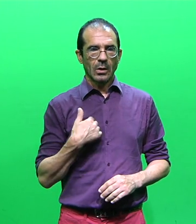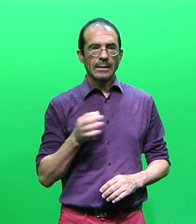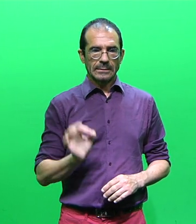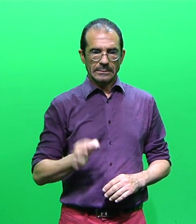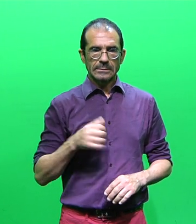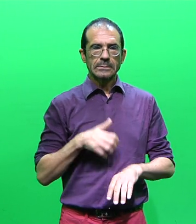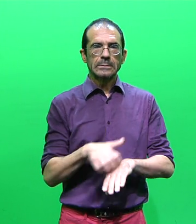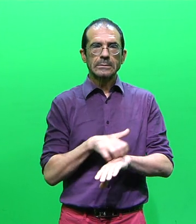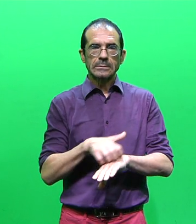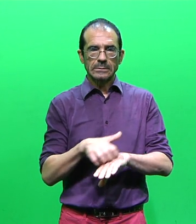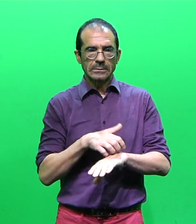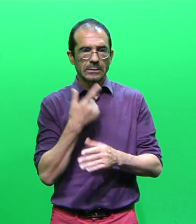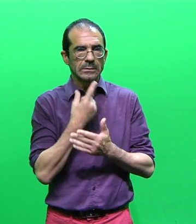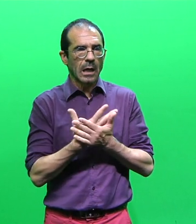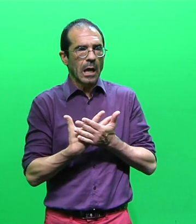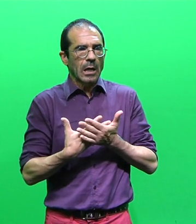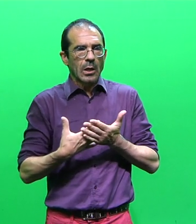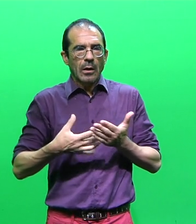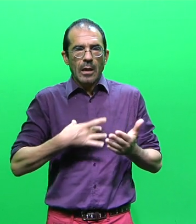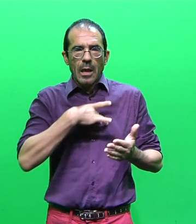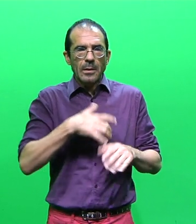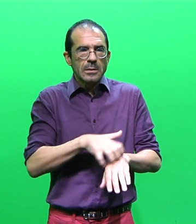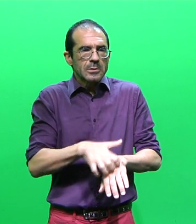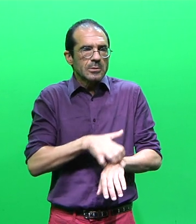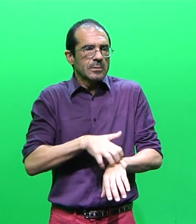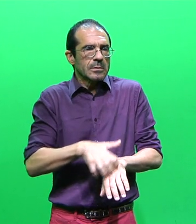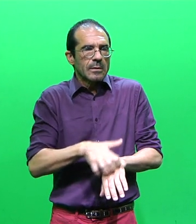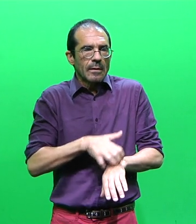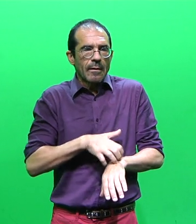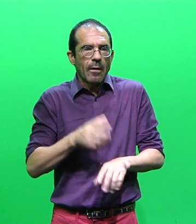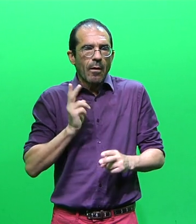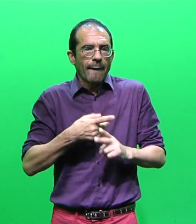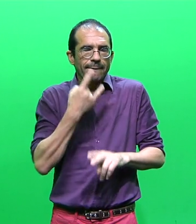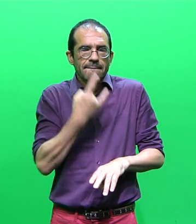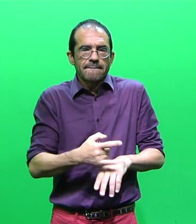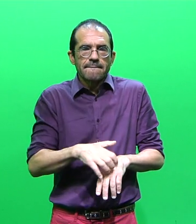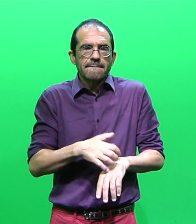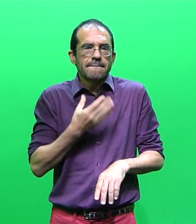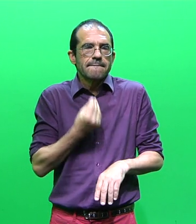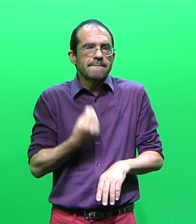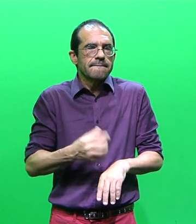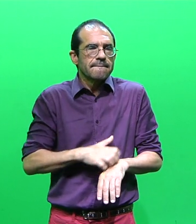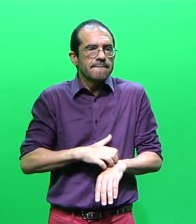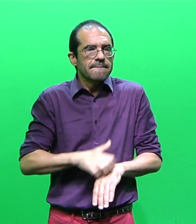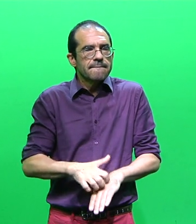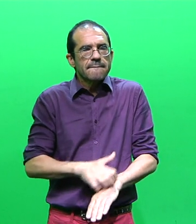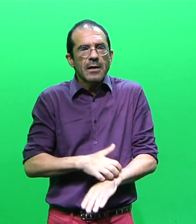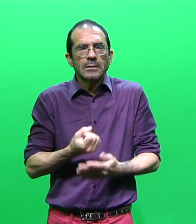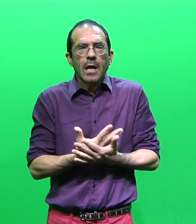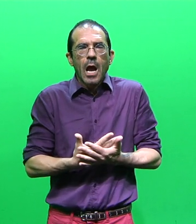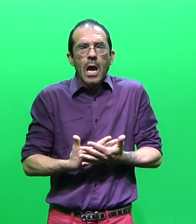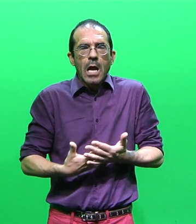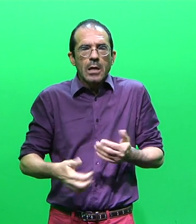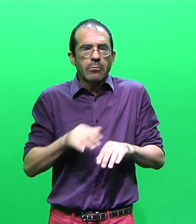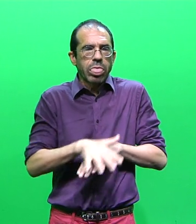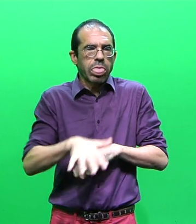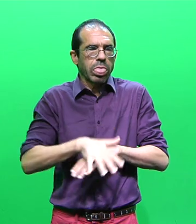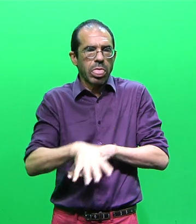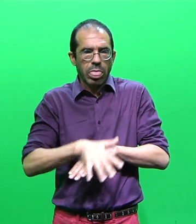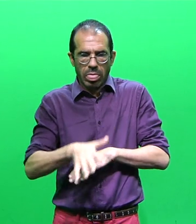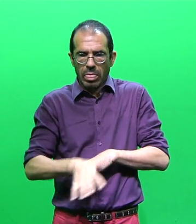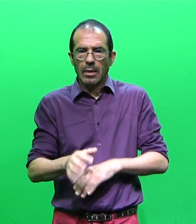Sí, em rasco la mà i em surt sang perquè em rasco massa, és com un vici, quan em rasco m'alleuja la picor i em surt molta sang.